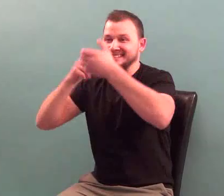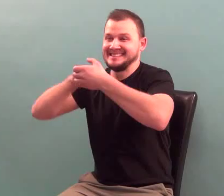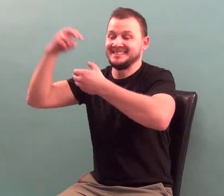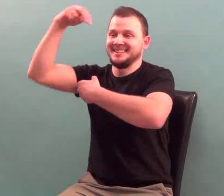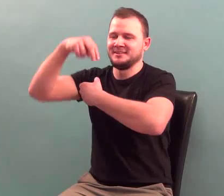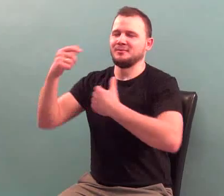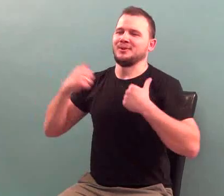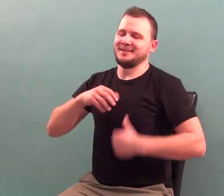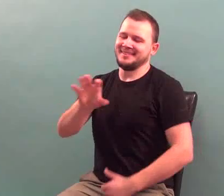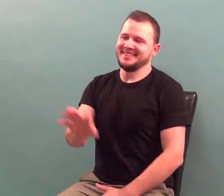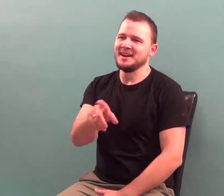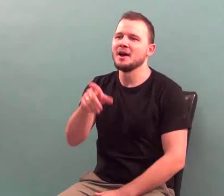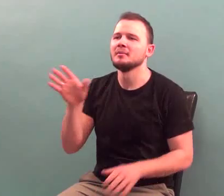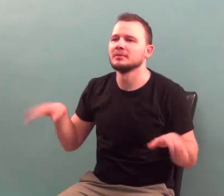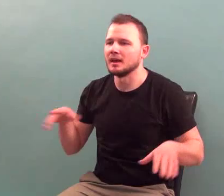Wchodzi na górę i spokojnie się przygląda ptaszkowi.